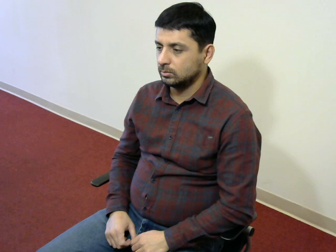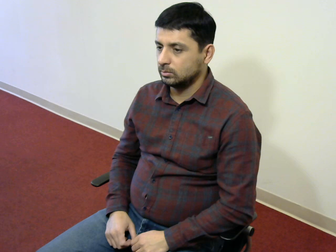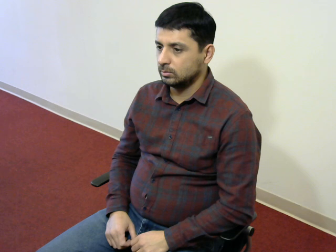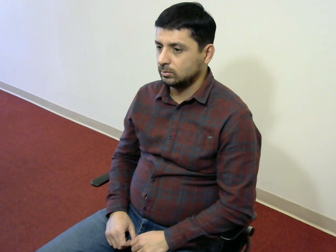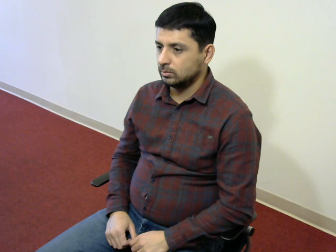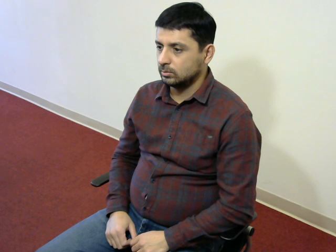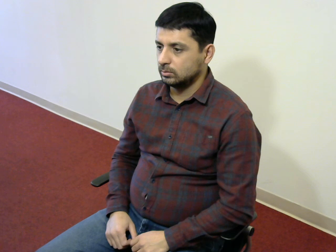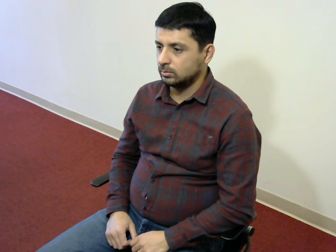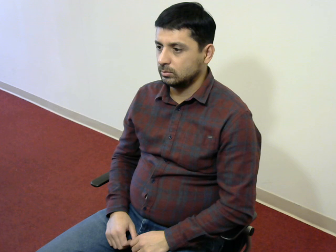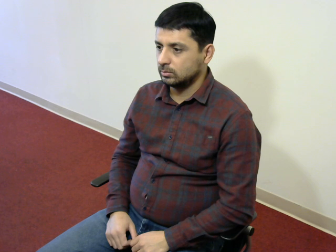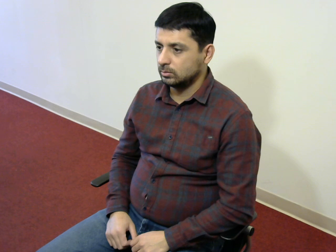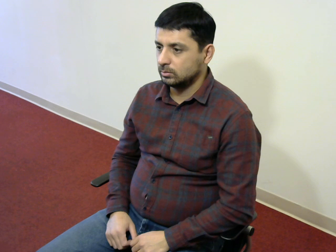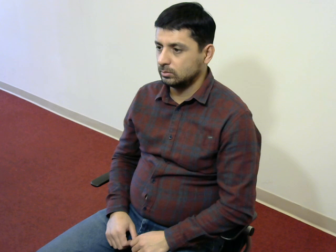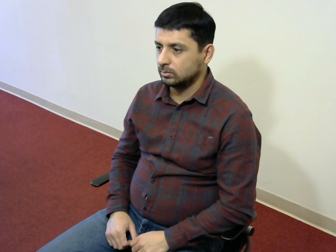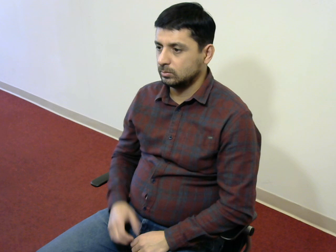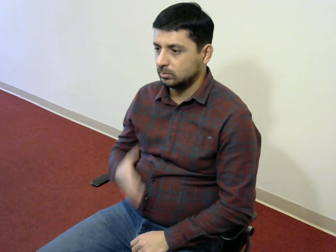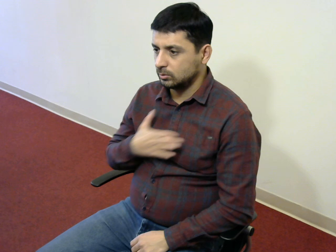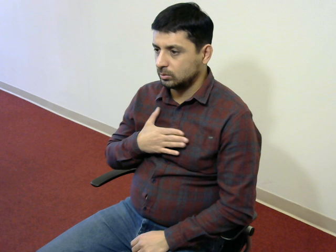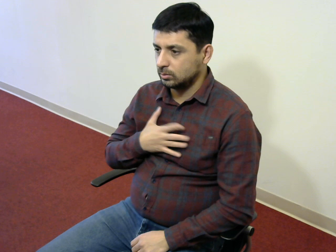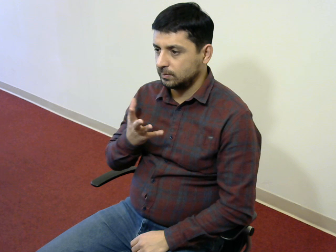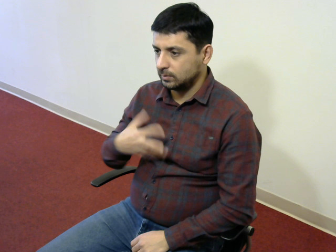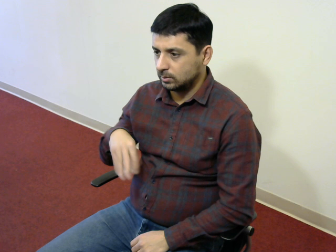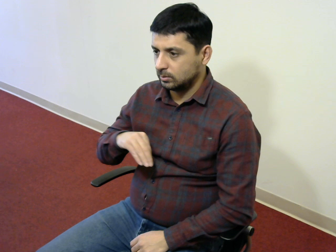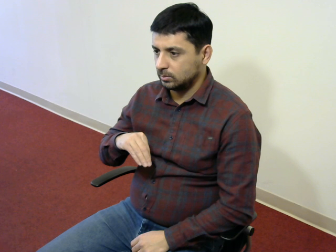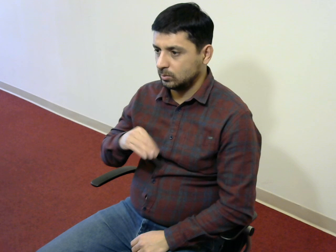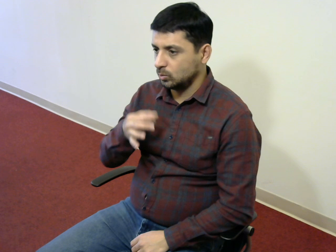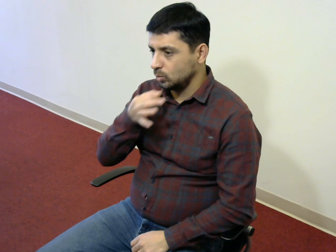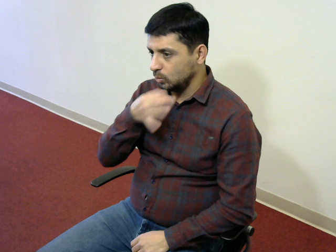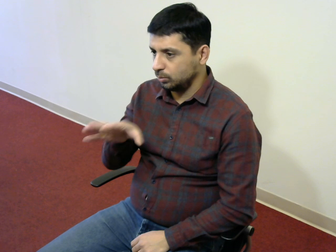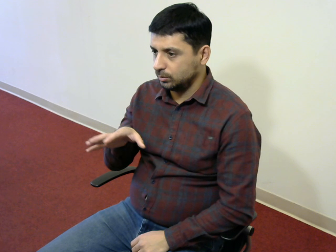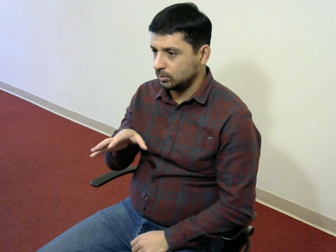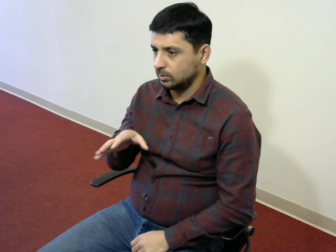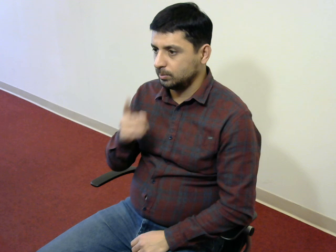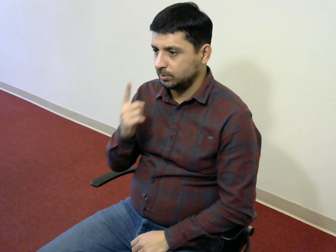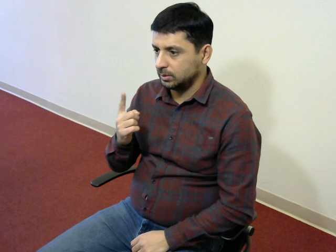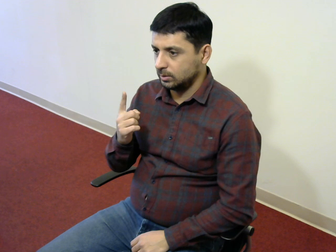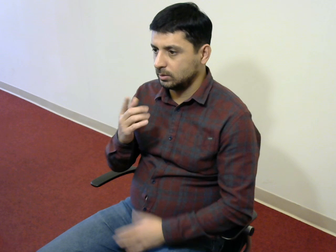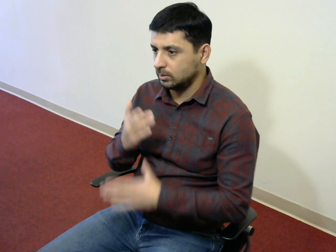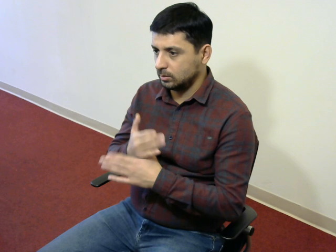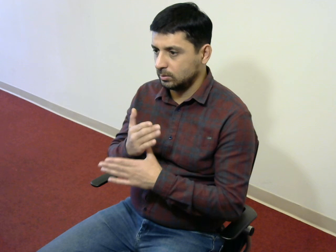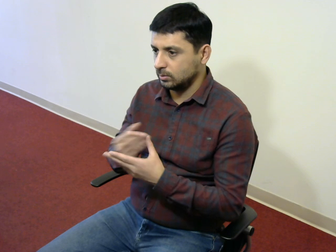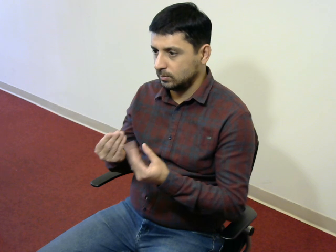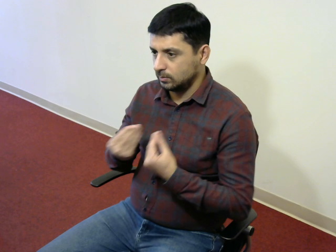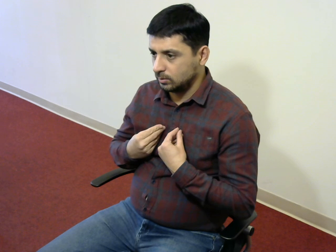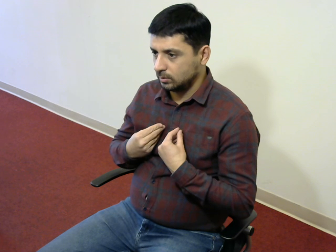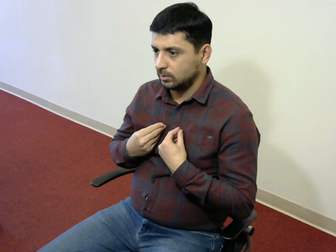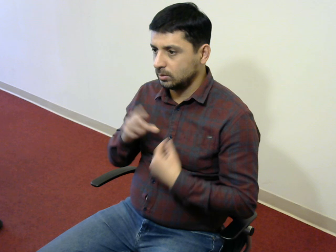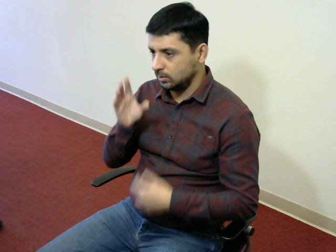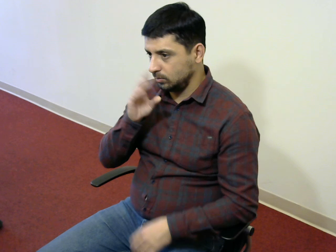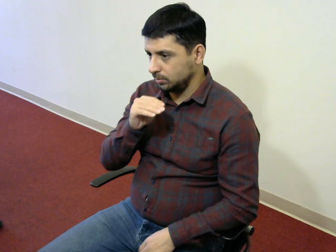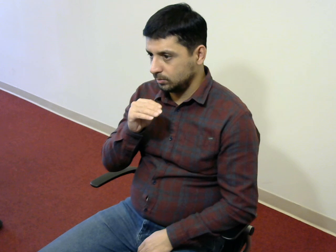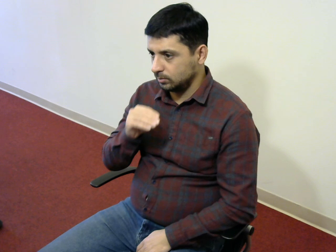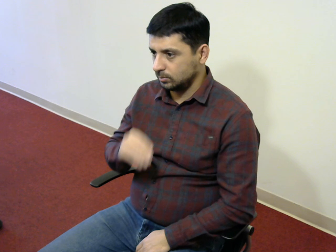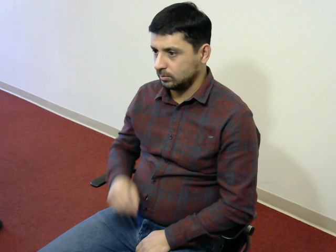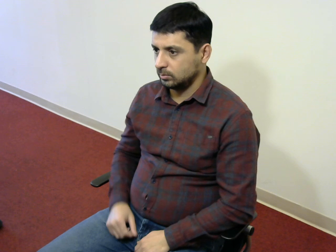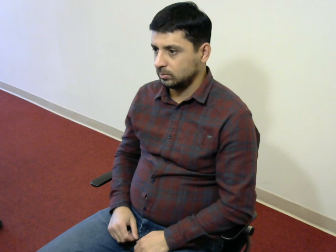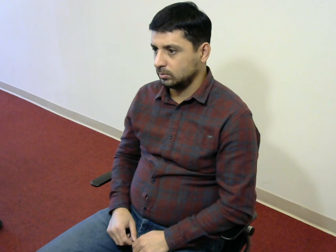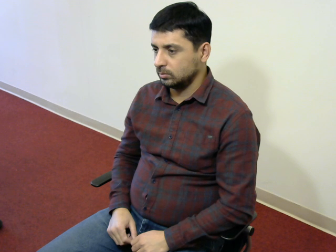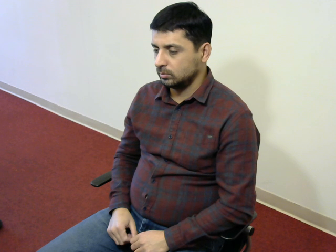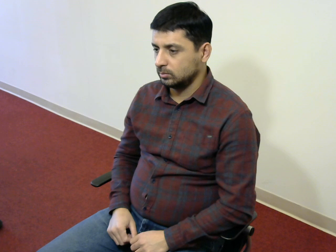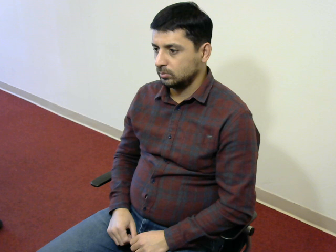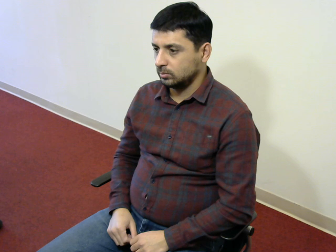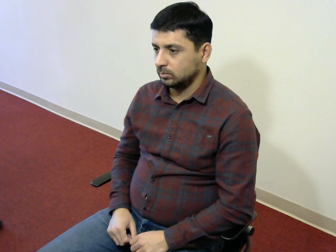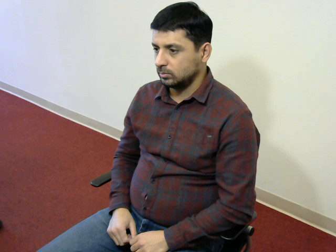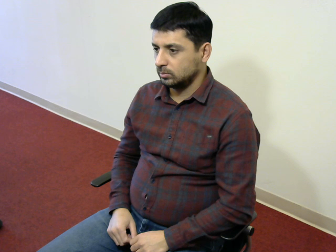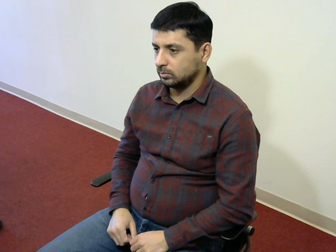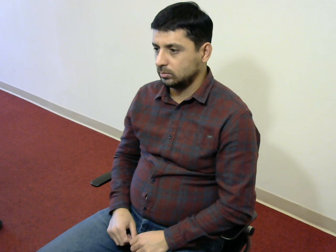Bizə hər hansı bir yardım düşürmü?